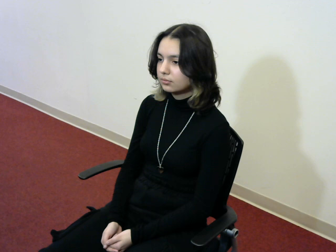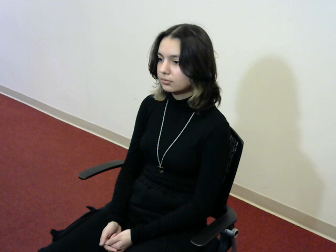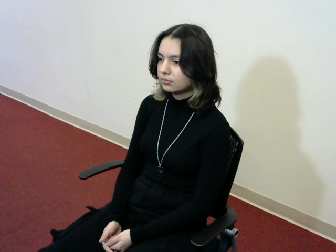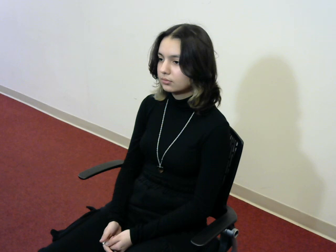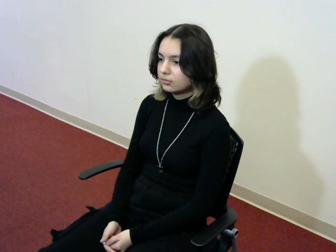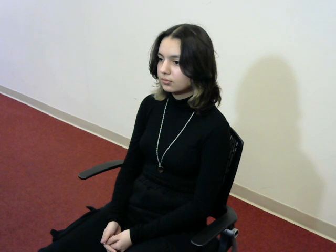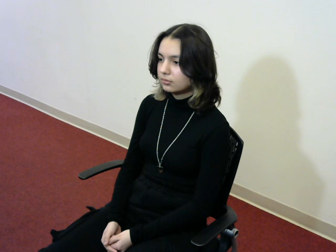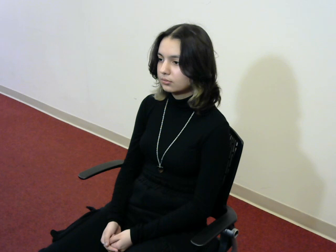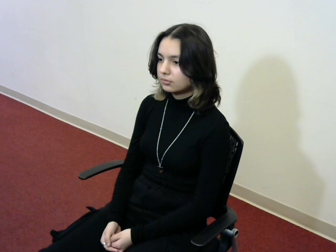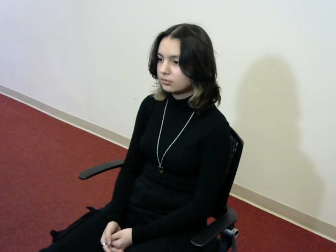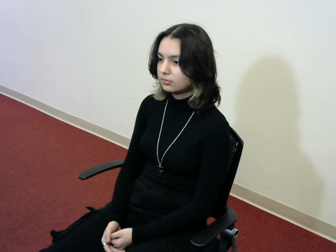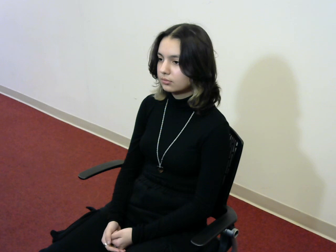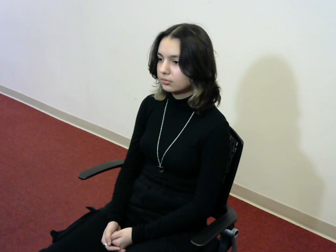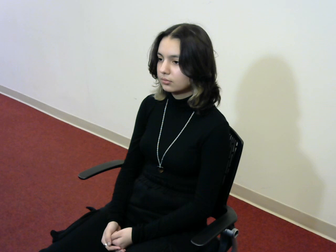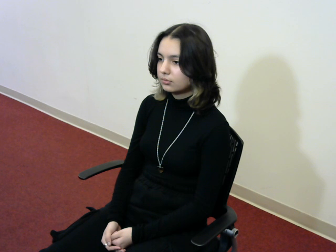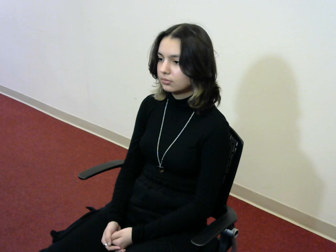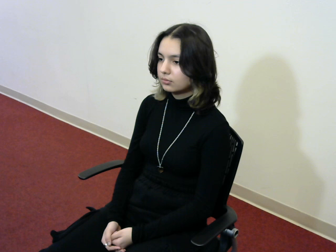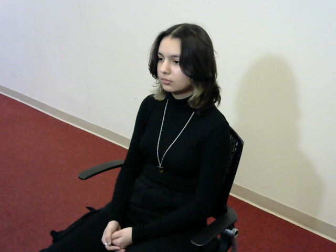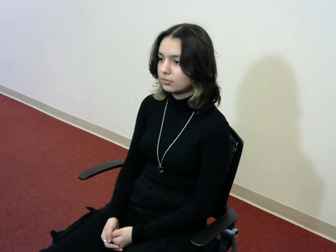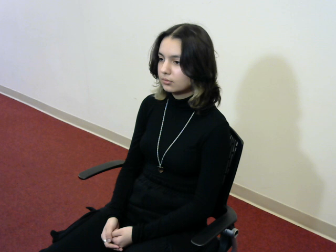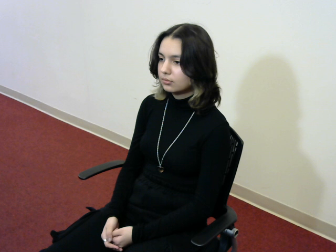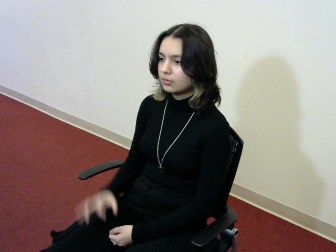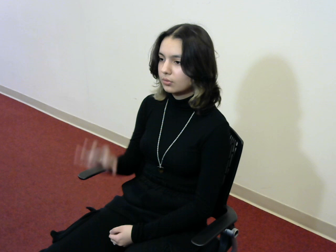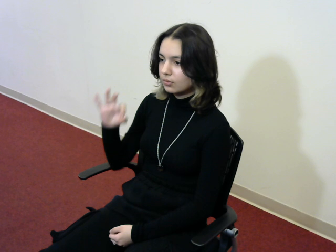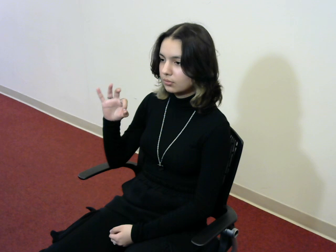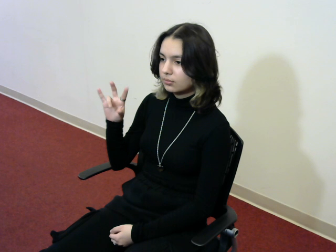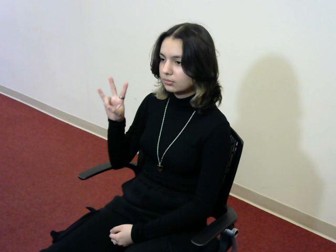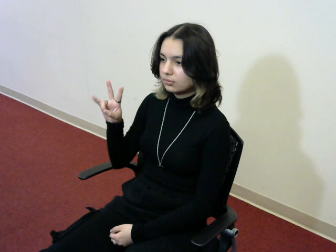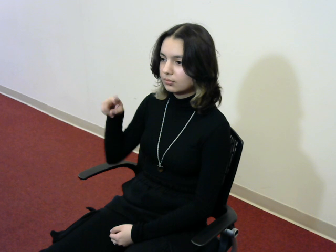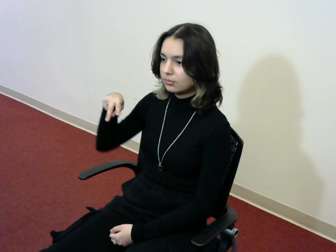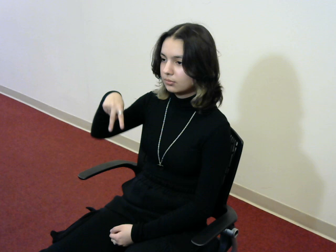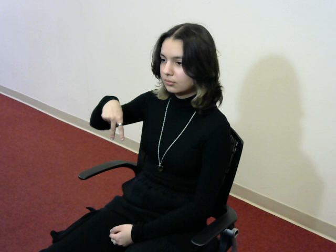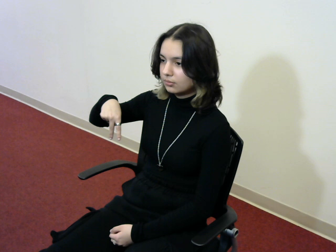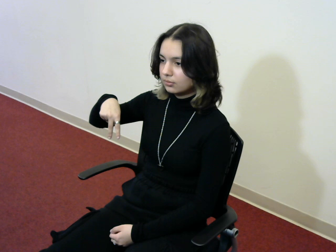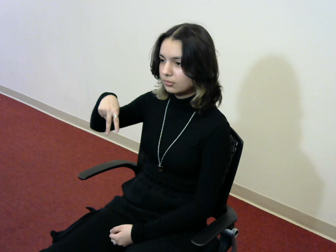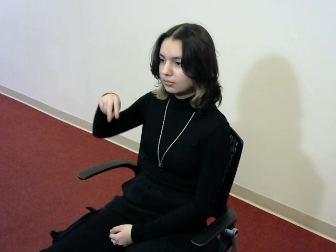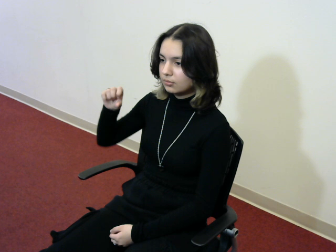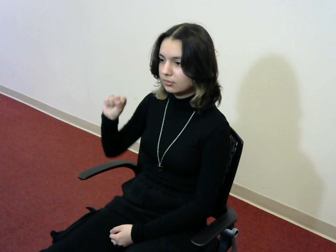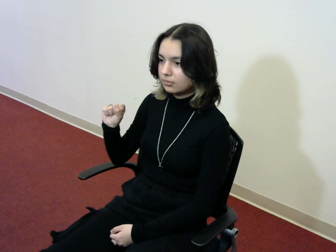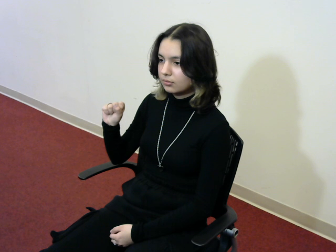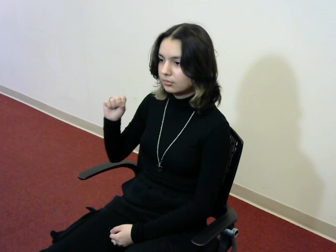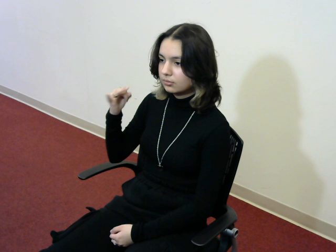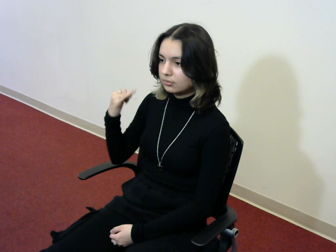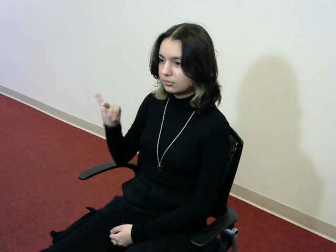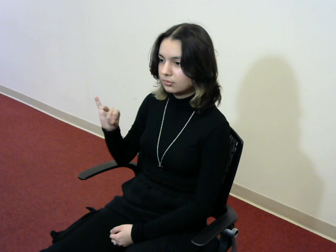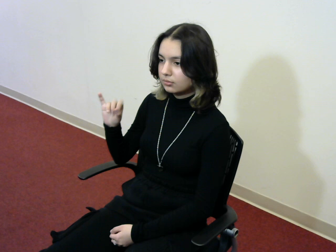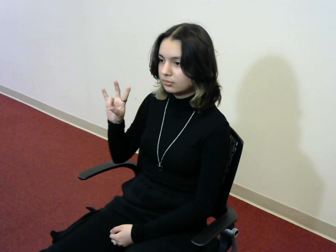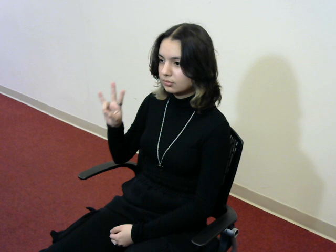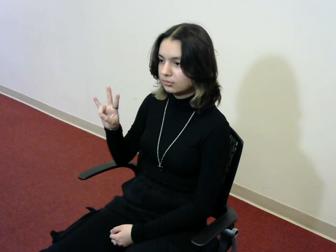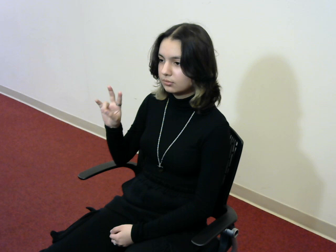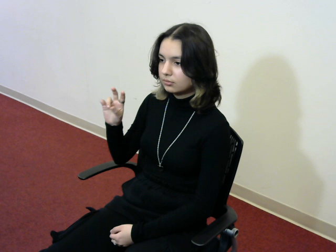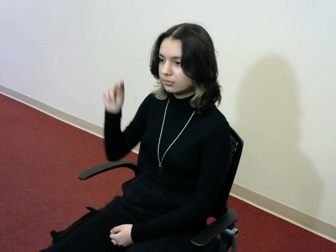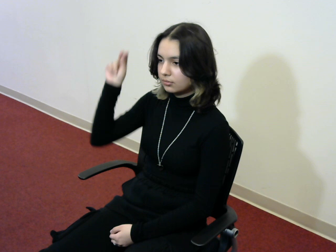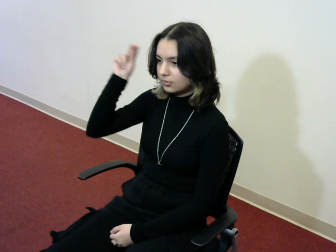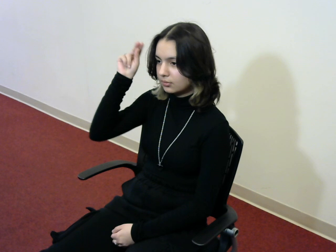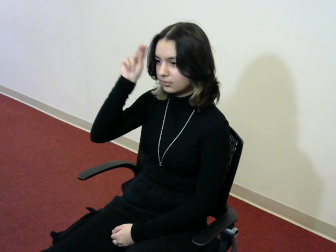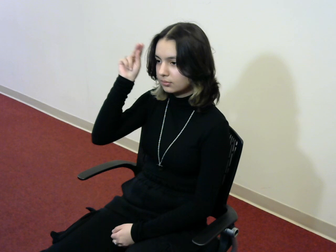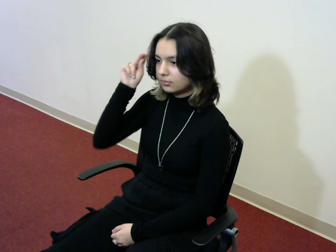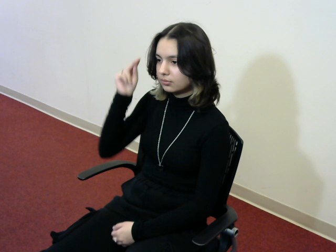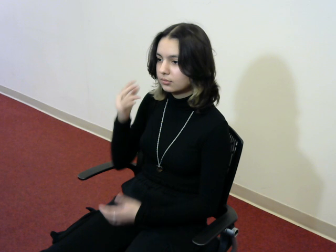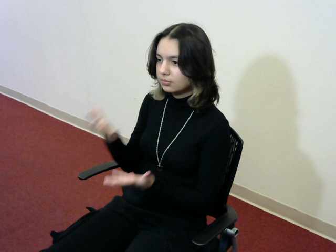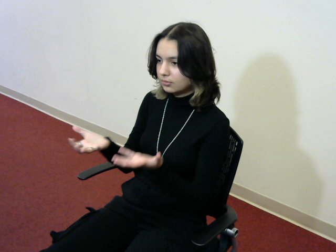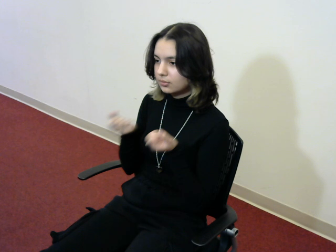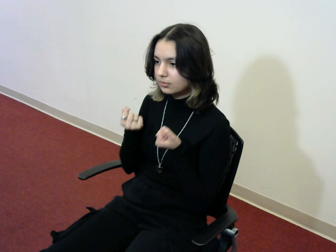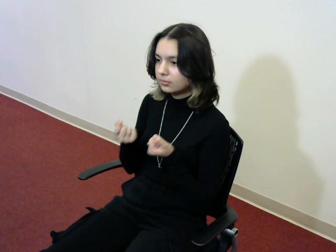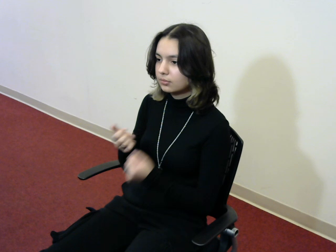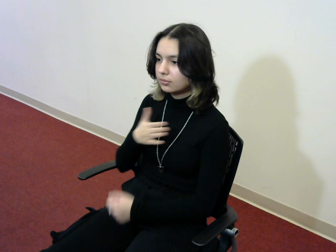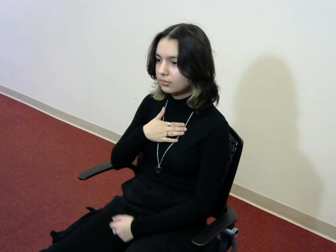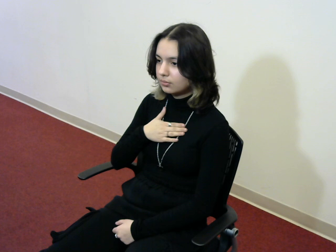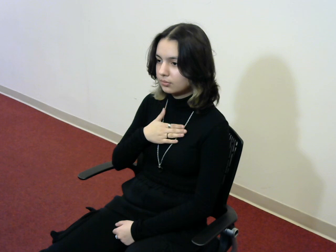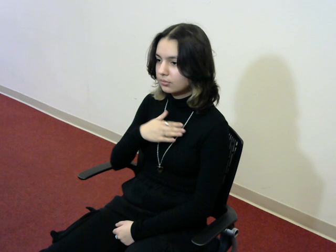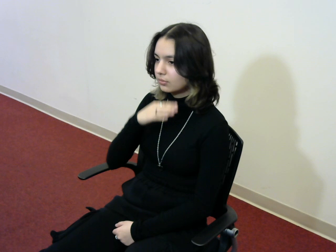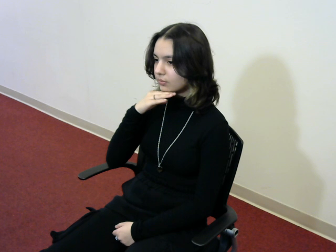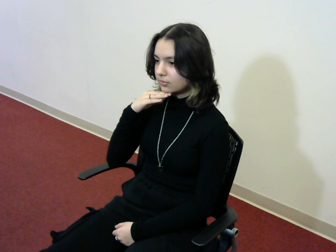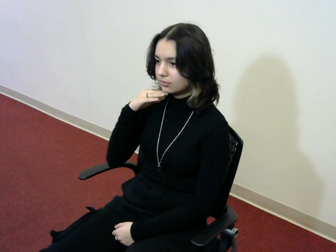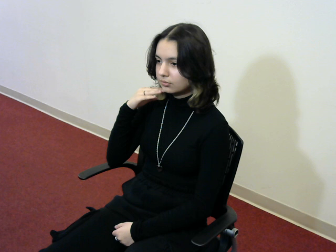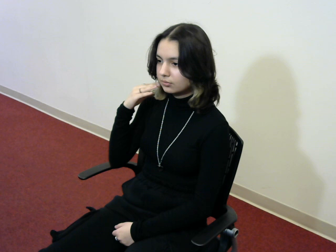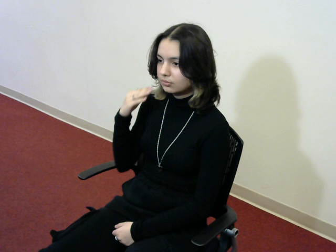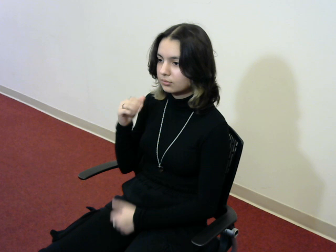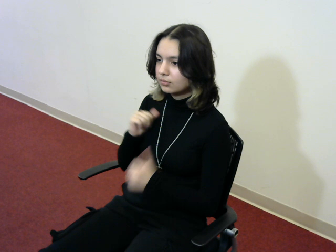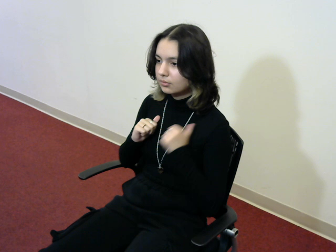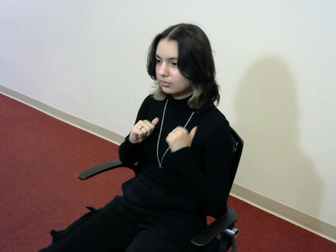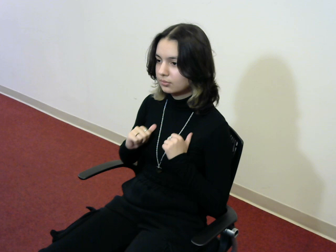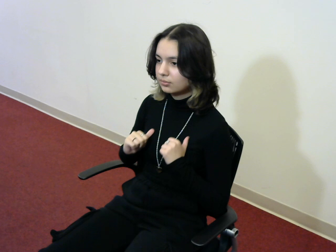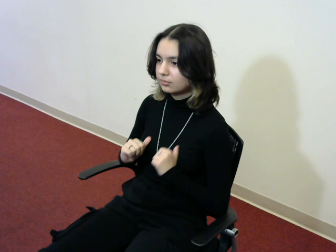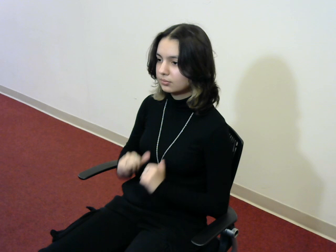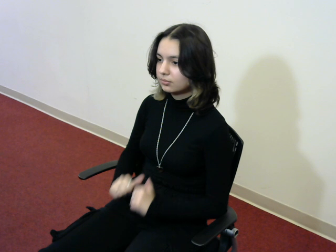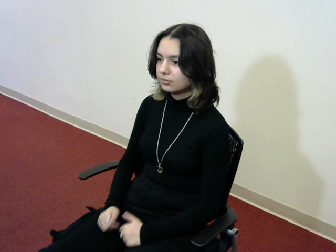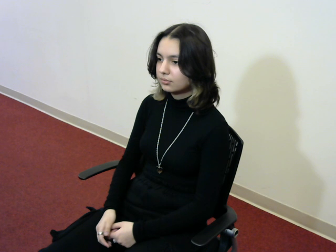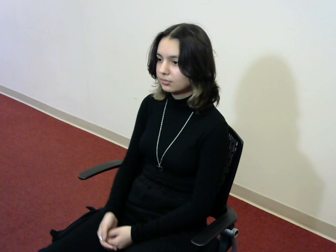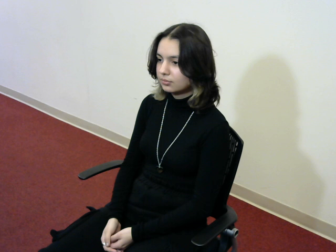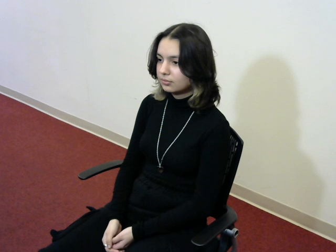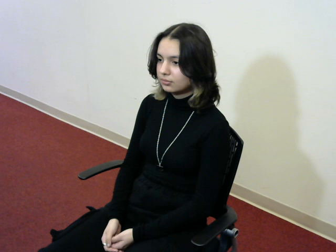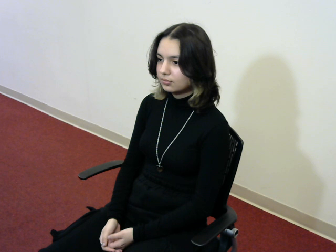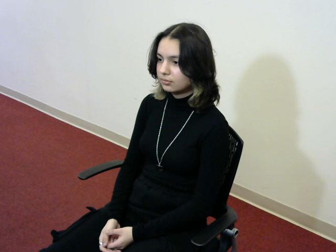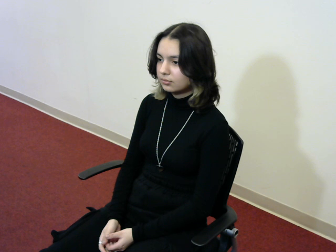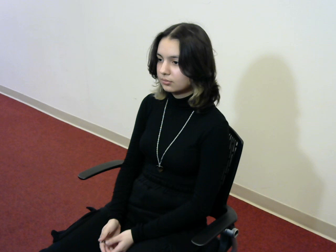Onlayn təhsil almaq mənə çox rahatdır